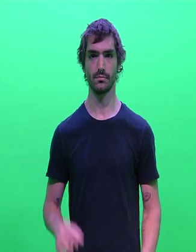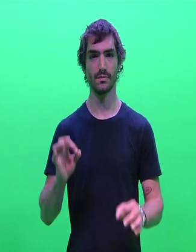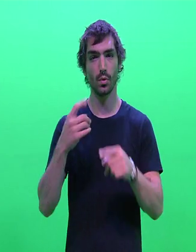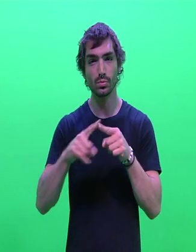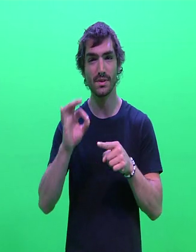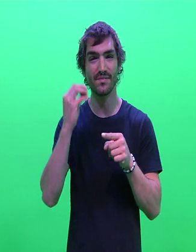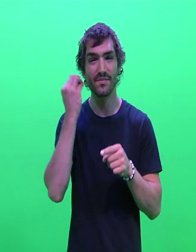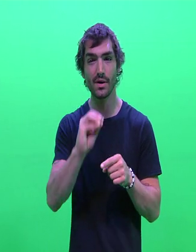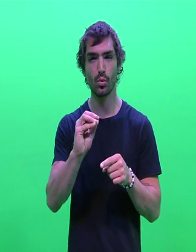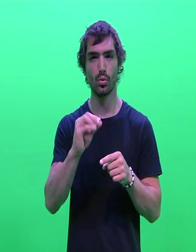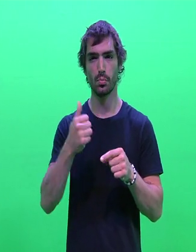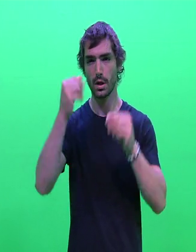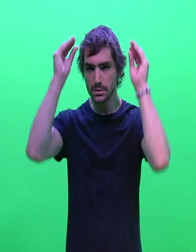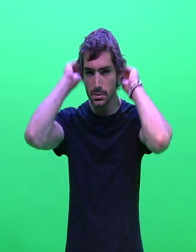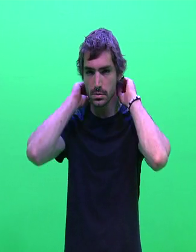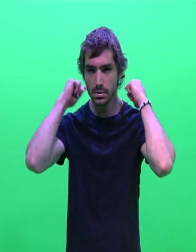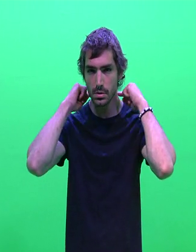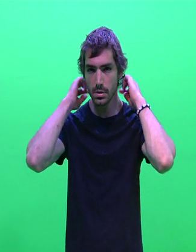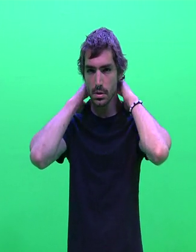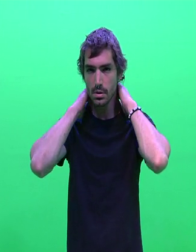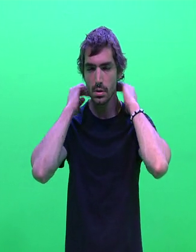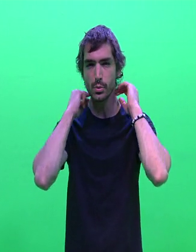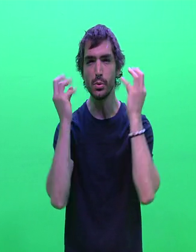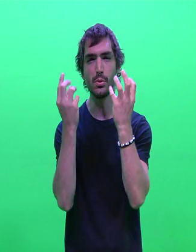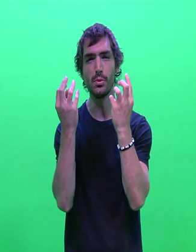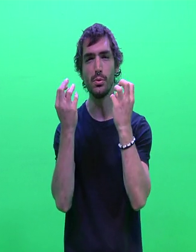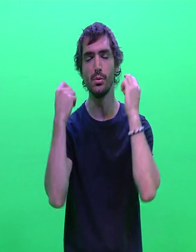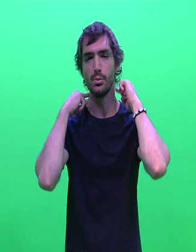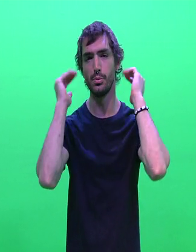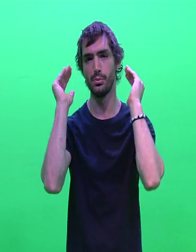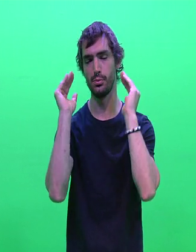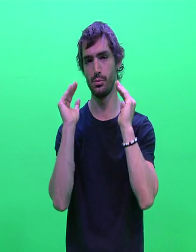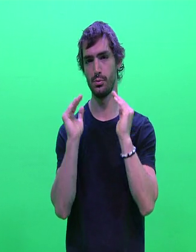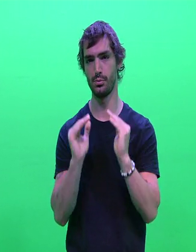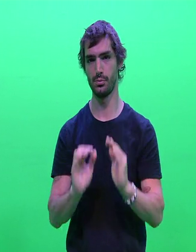Em poso fred a la zona cervical i em cou menys.